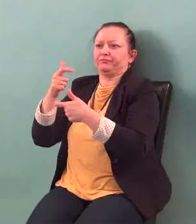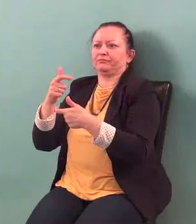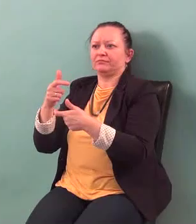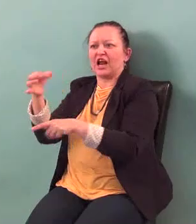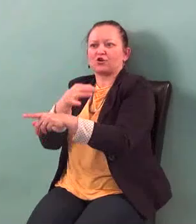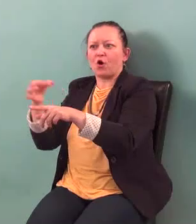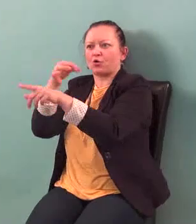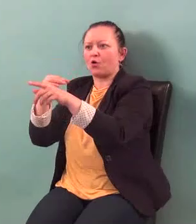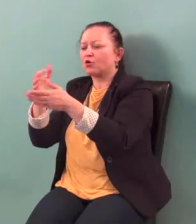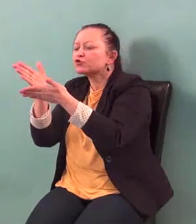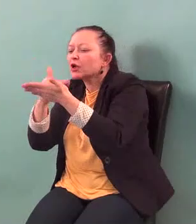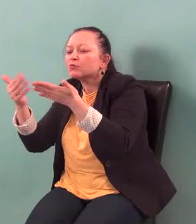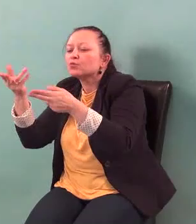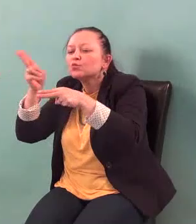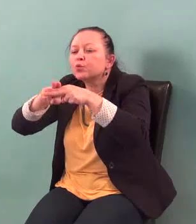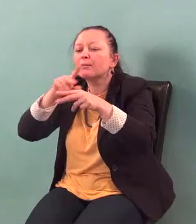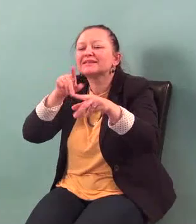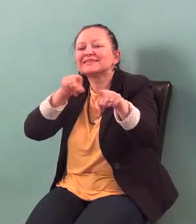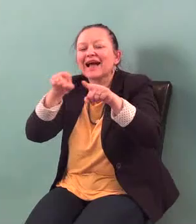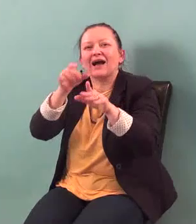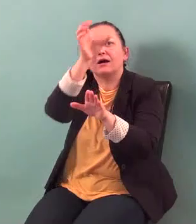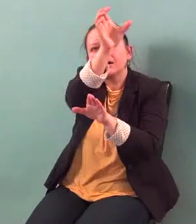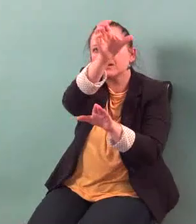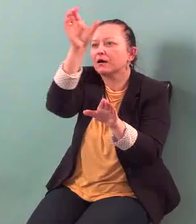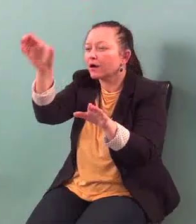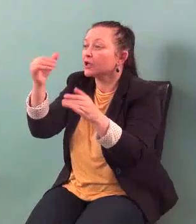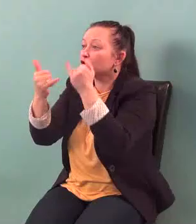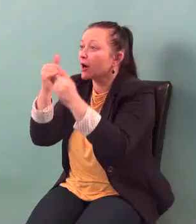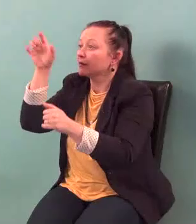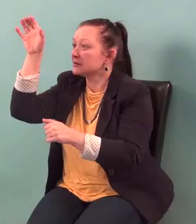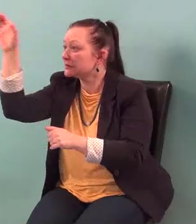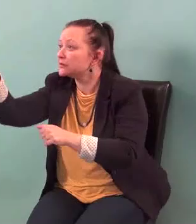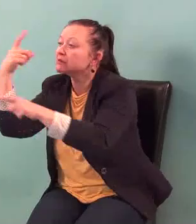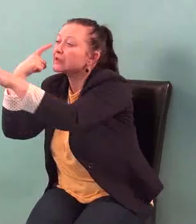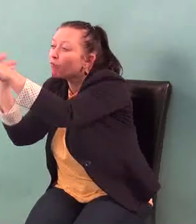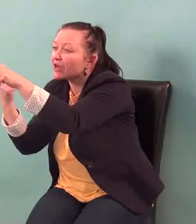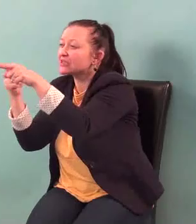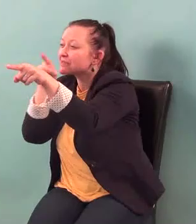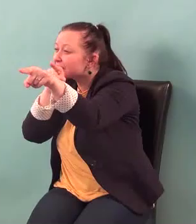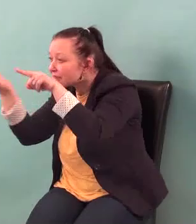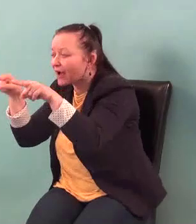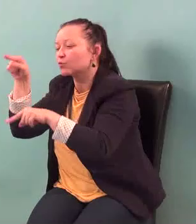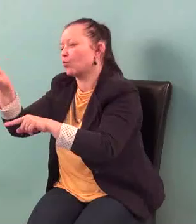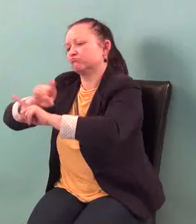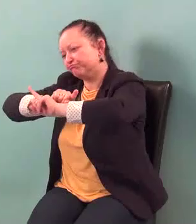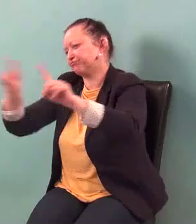Są takie strefy jeziora, w których stoją znaki zakazu, jeśli widzisz ten znak, to znaczy, że nie wolno skakać do wody.